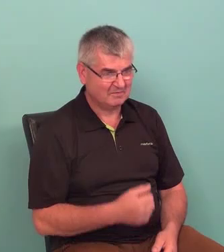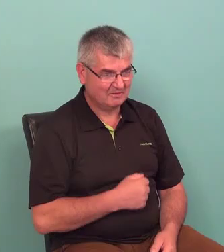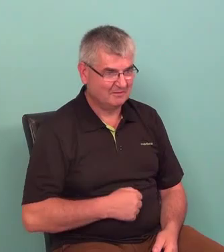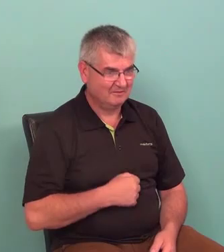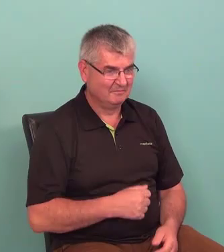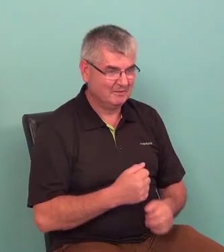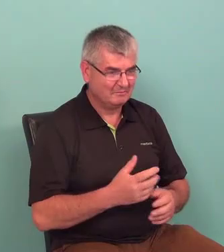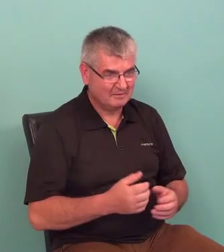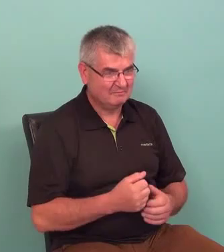Smutno jest znaleźć pracę.